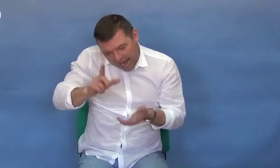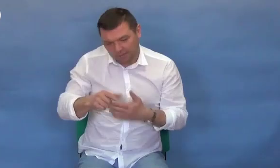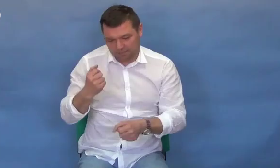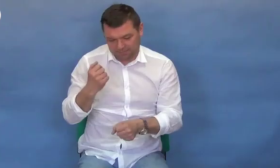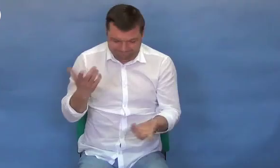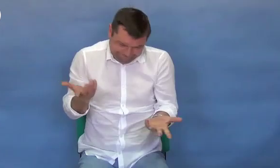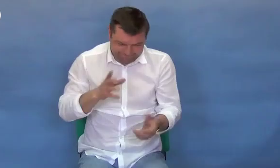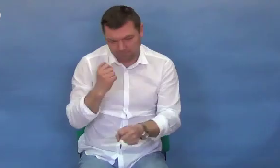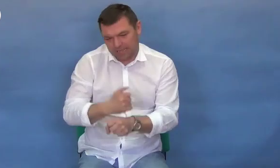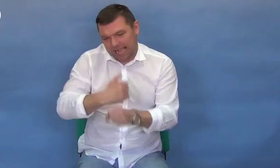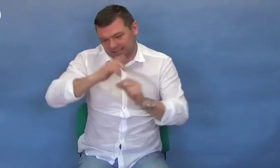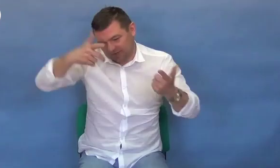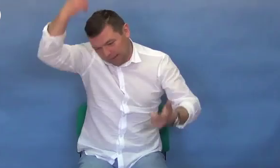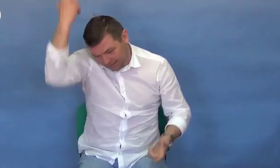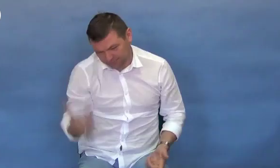Wypadek przy pracy.